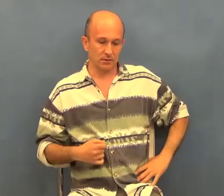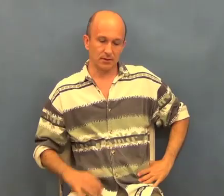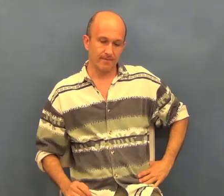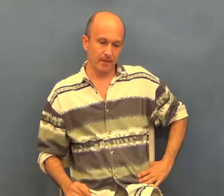Ja.